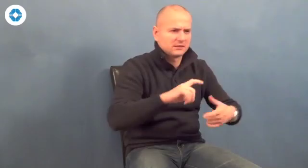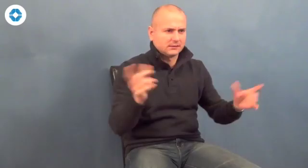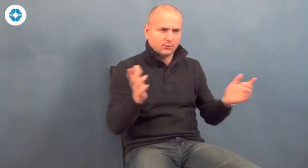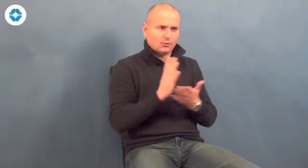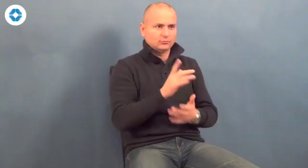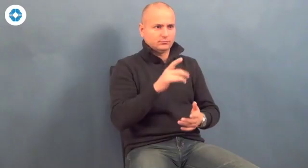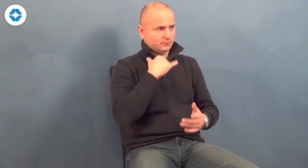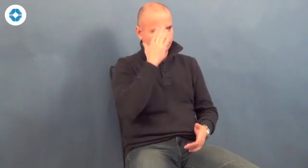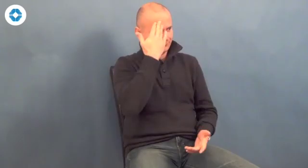Po prostu tylko patrzył na nich i dziwił się.